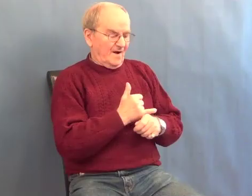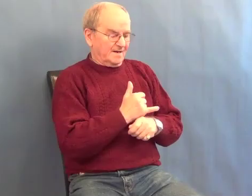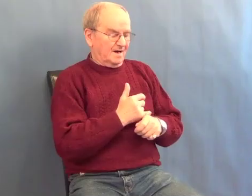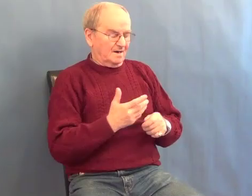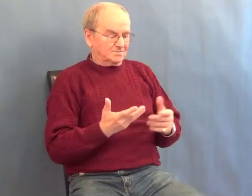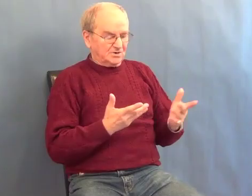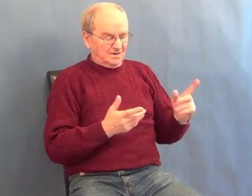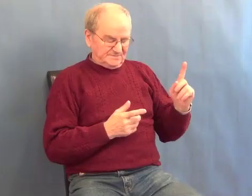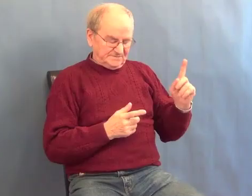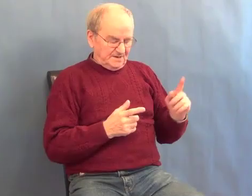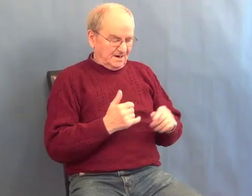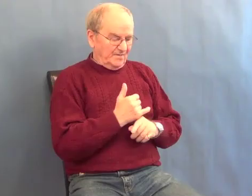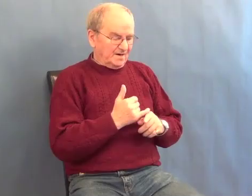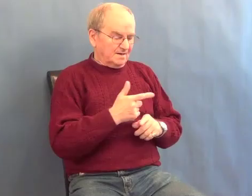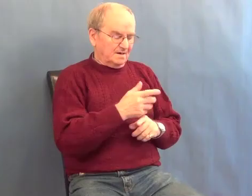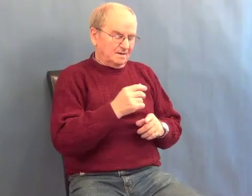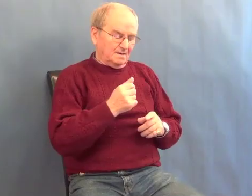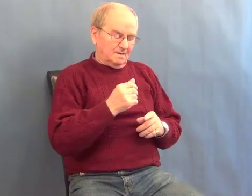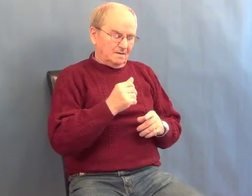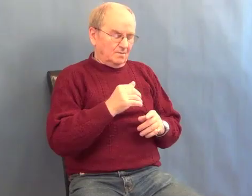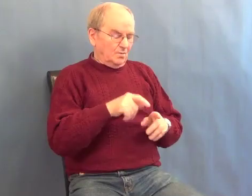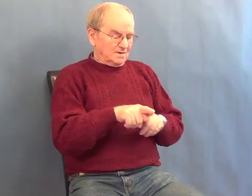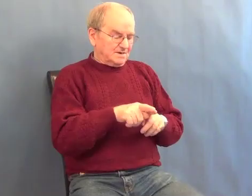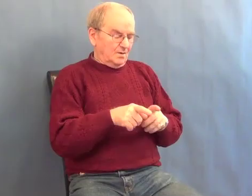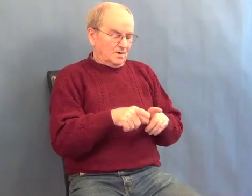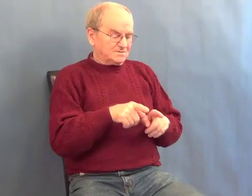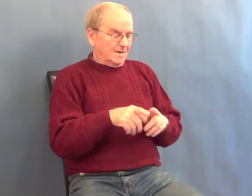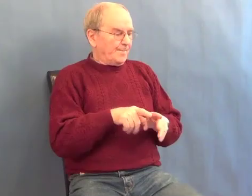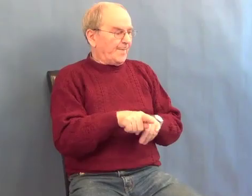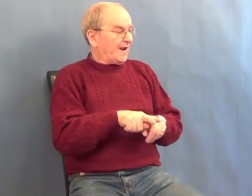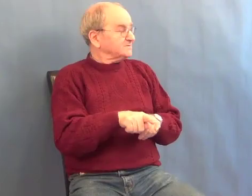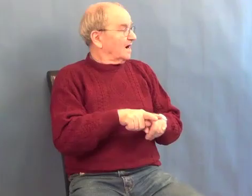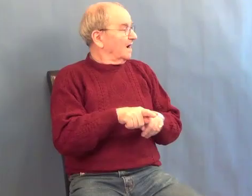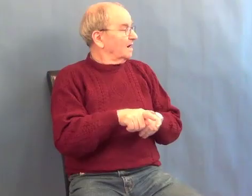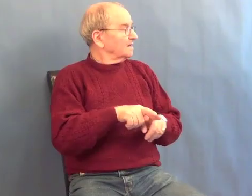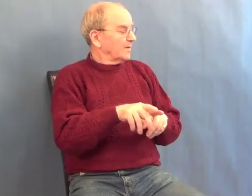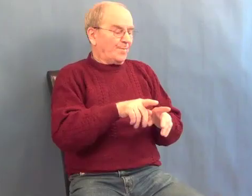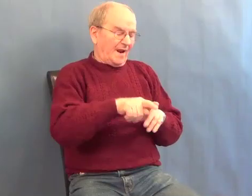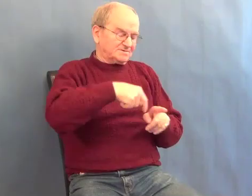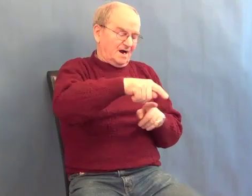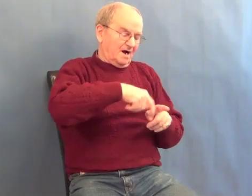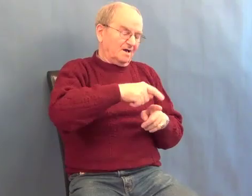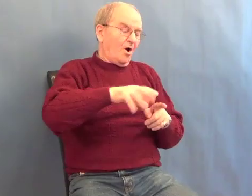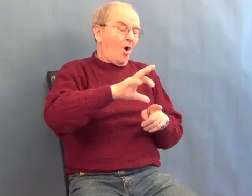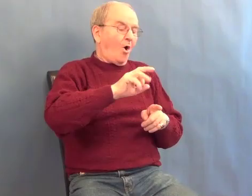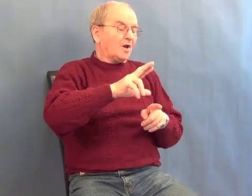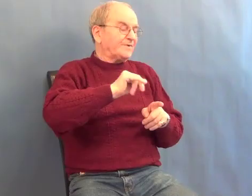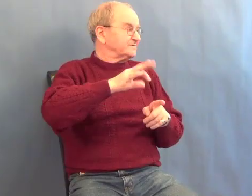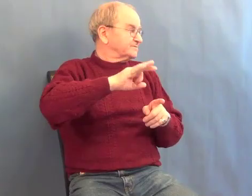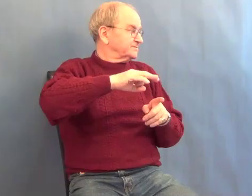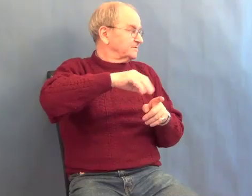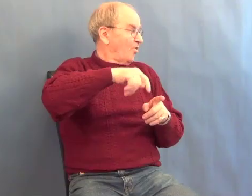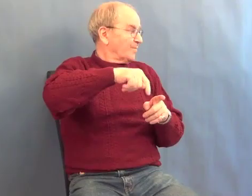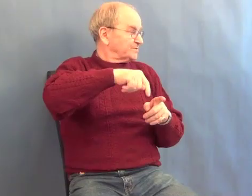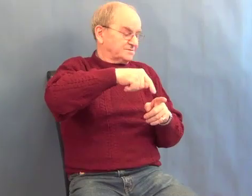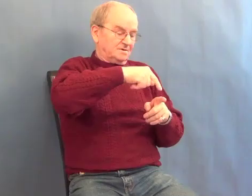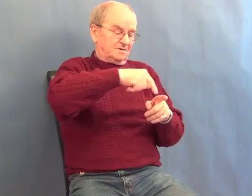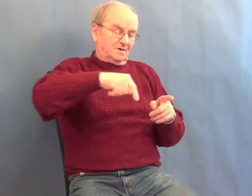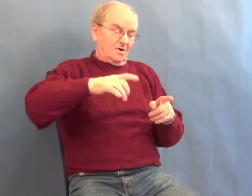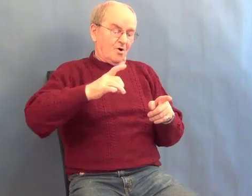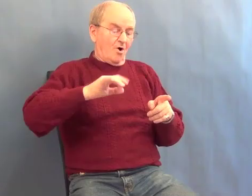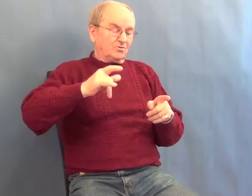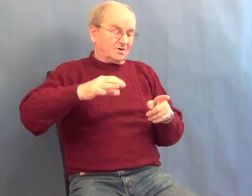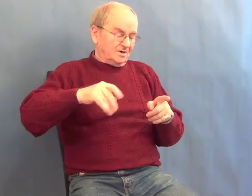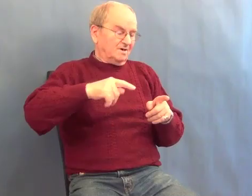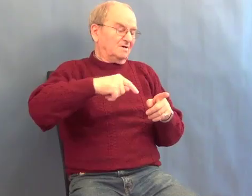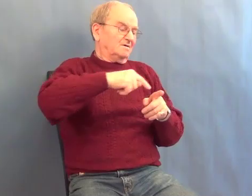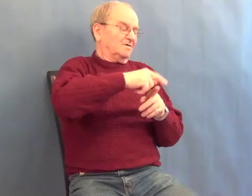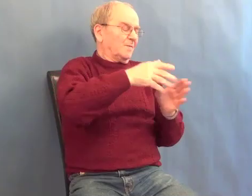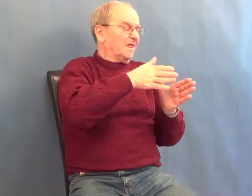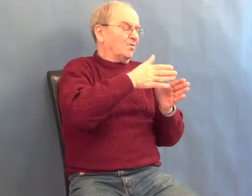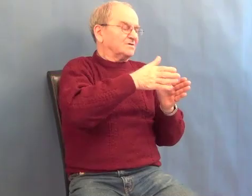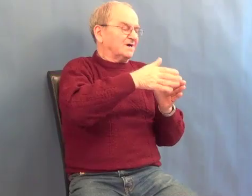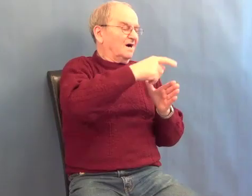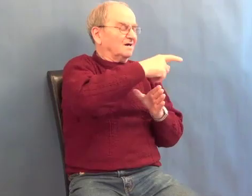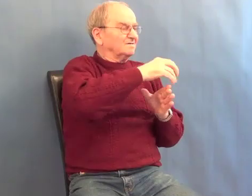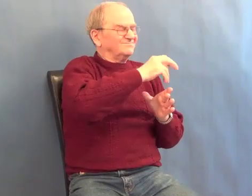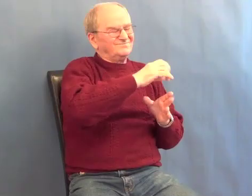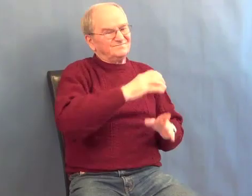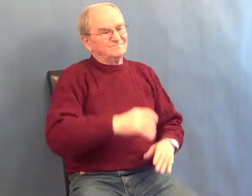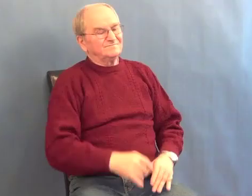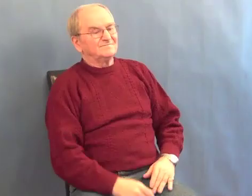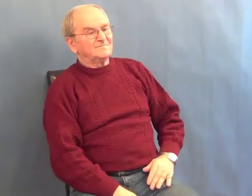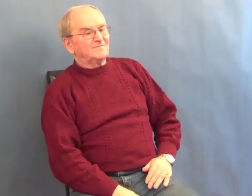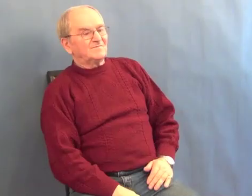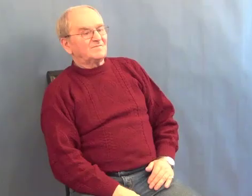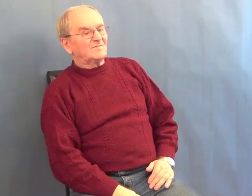Kawiarnia przy ulicy Brackiej, blisko Orbisu.